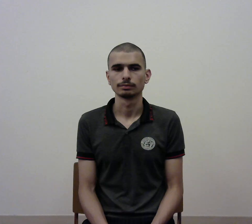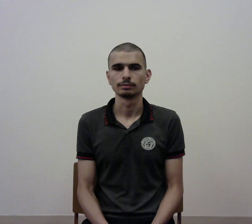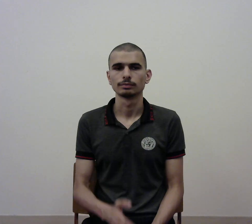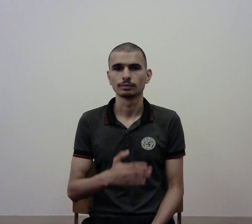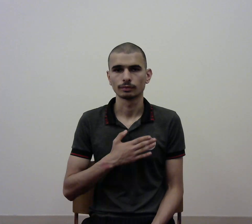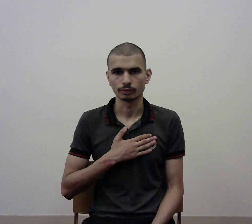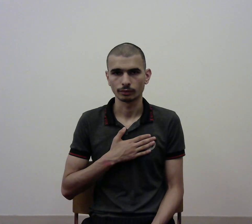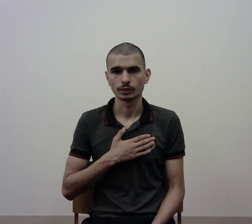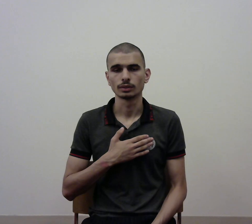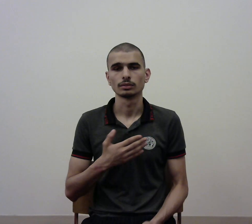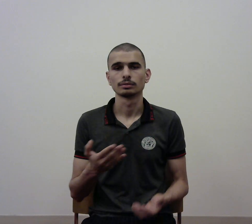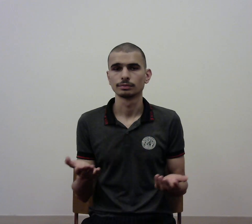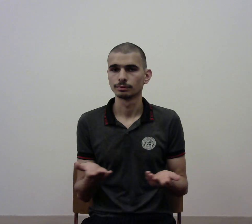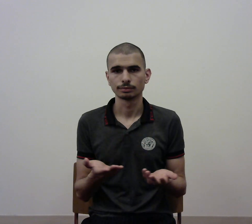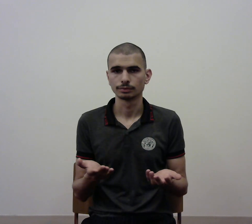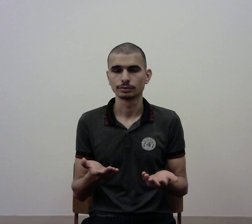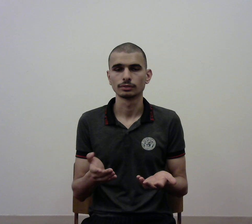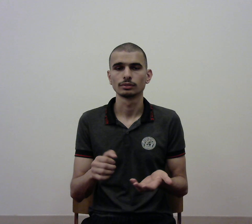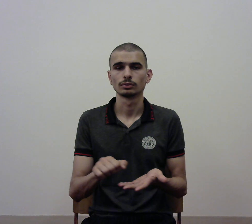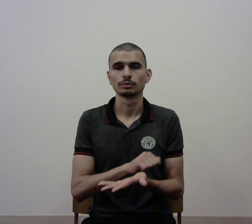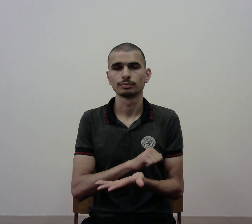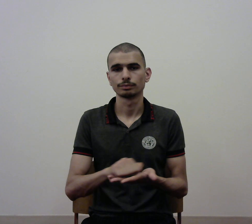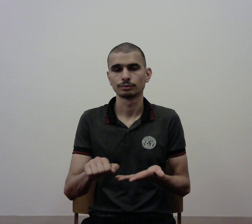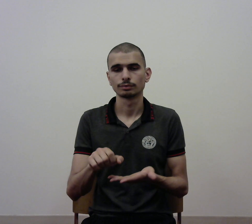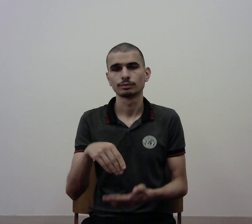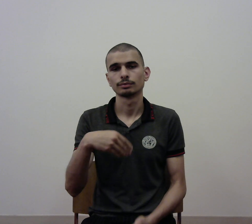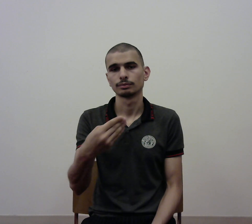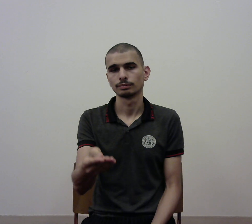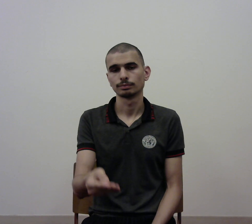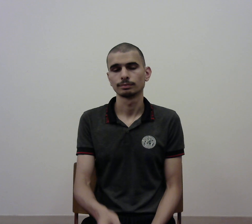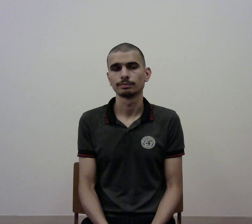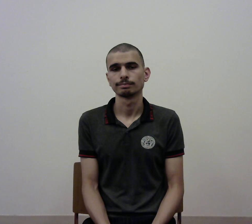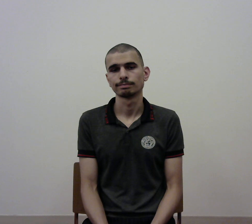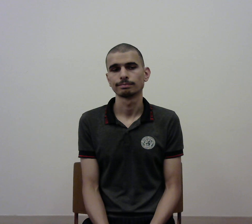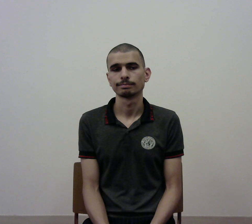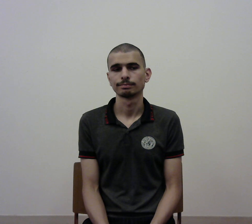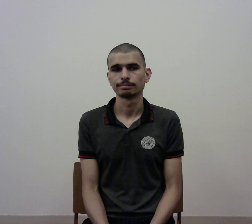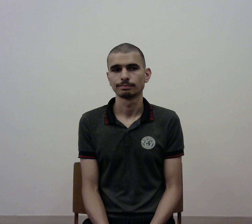Mən hansı sənədləri verməliyəm?